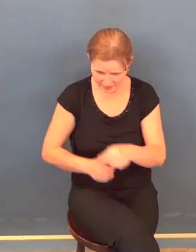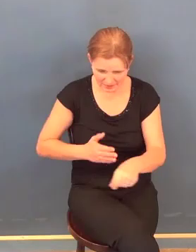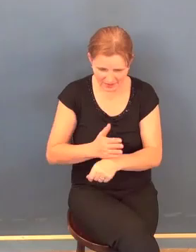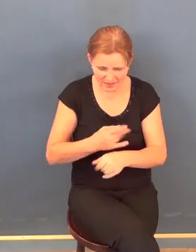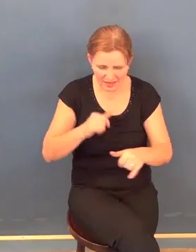Piłowanie.